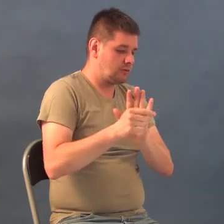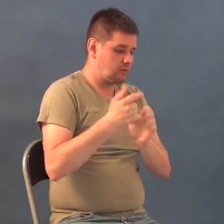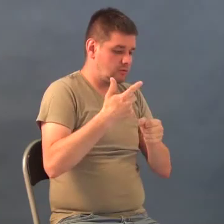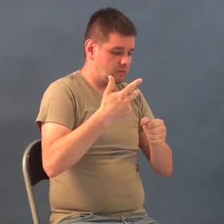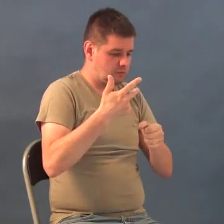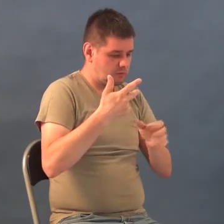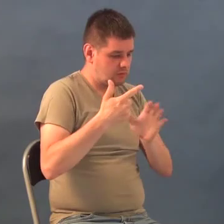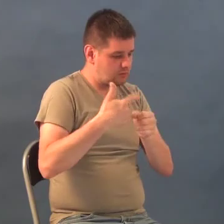Pracuję.